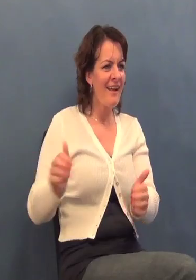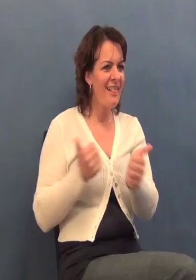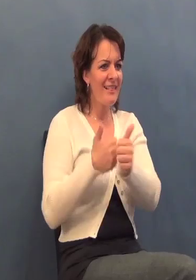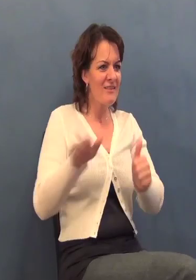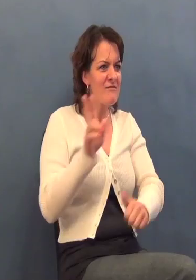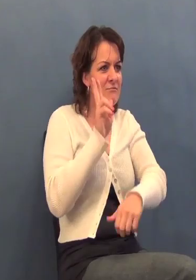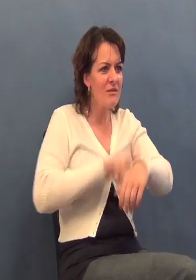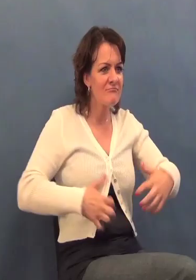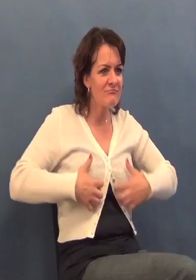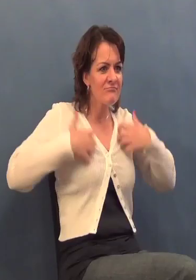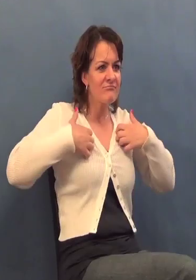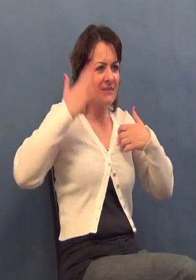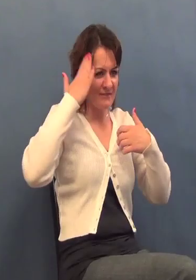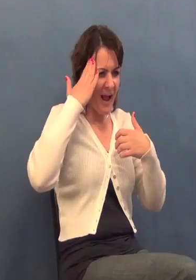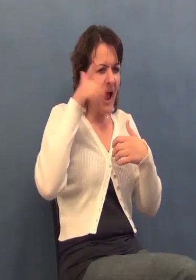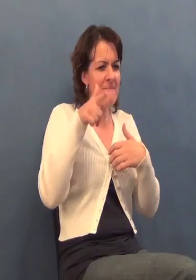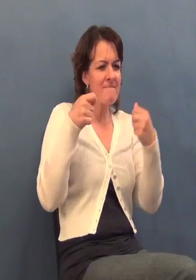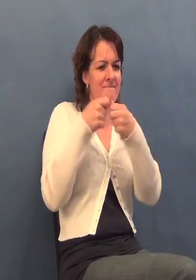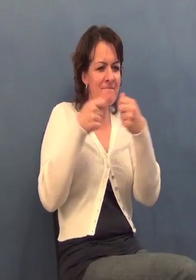Policjant zdenerwował się, już wie, że to są wspólnicy.